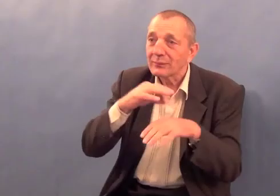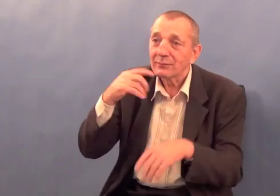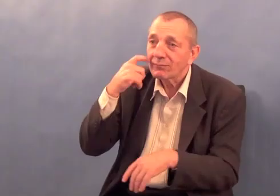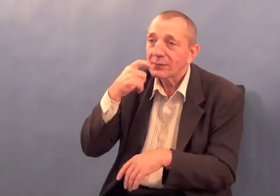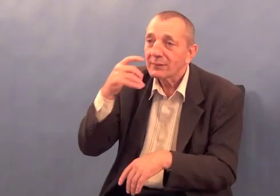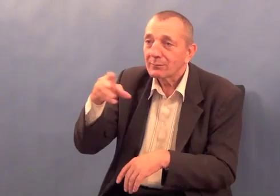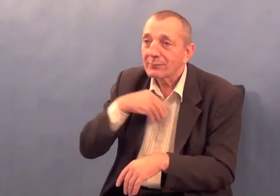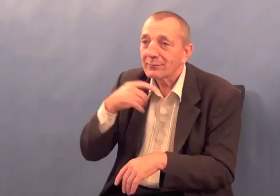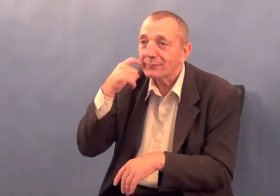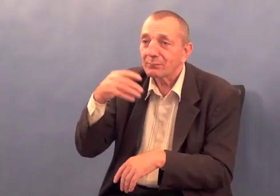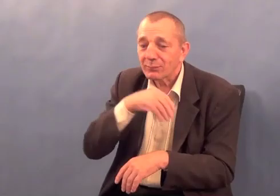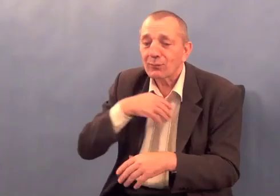Do dentysty razem?